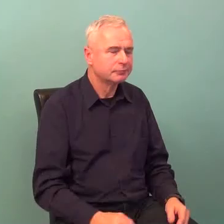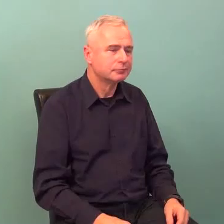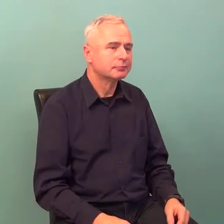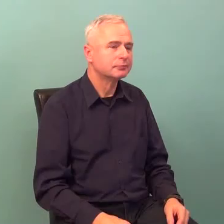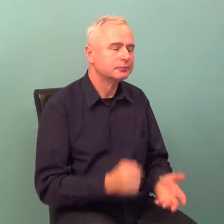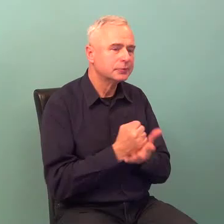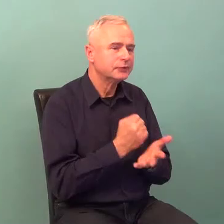Sprawa.